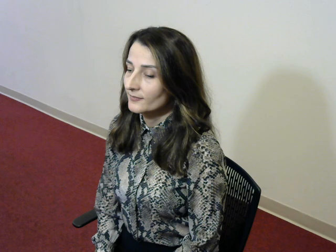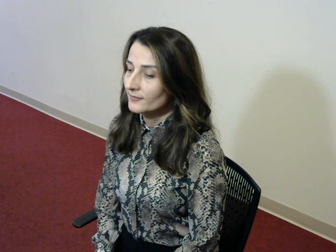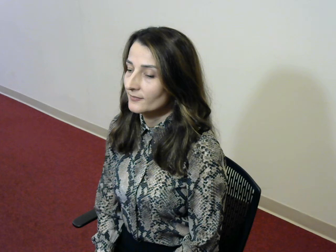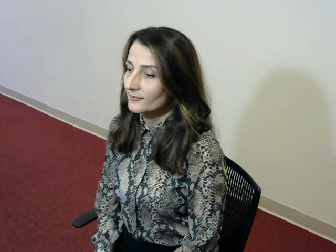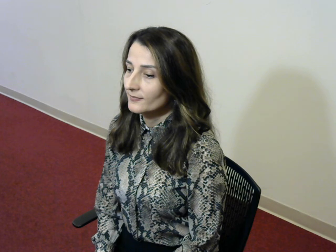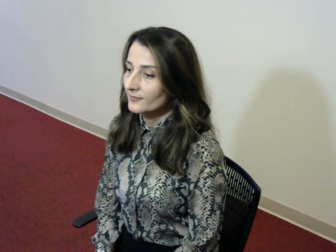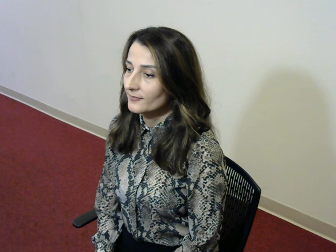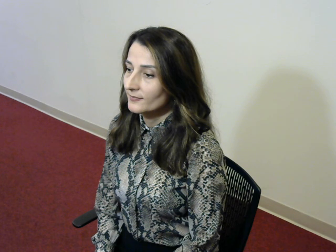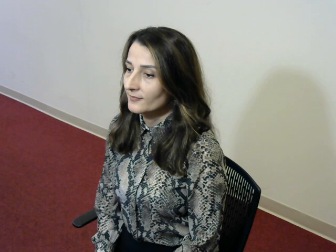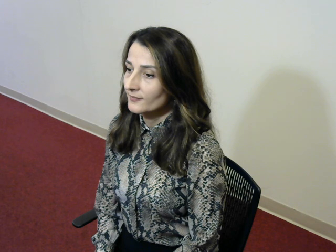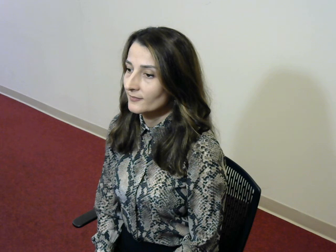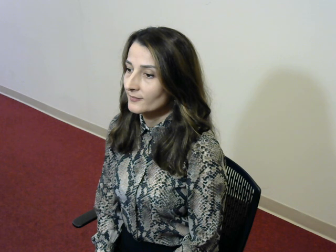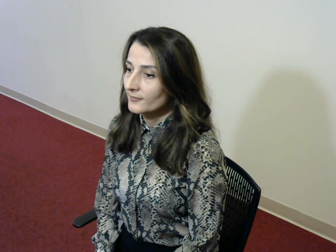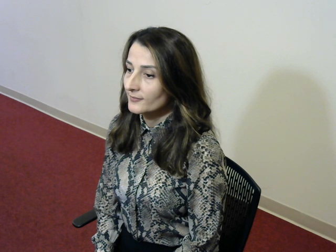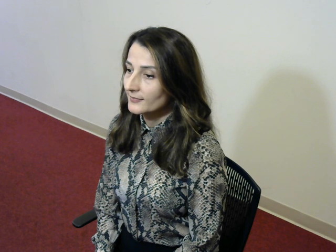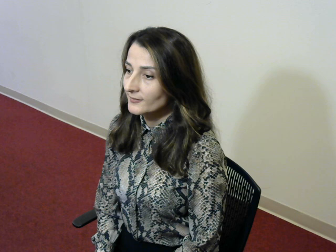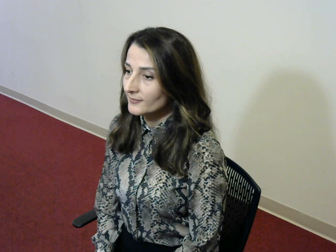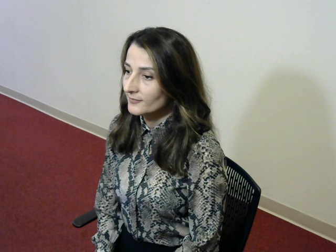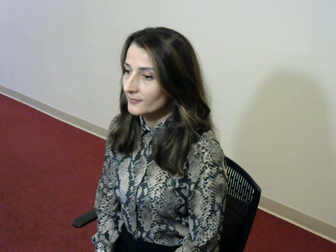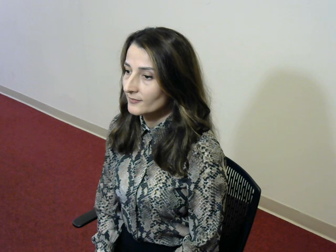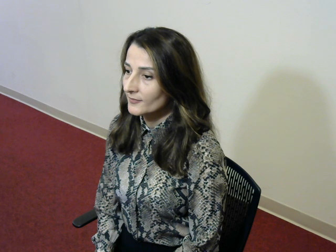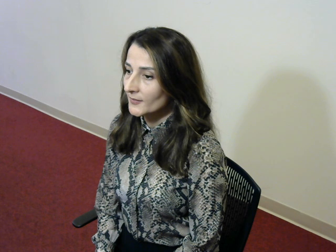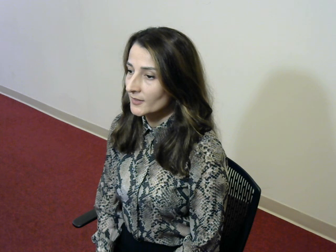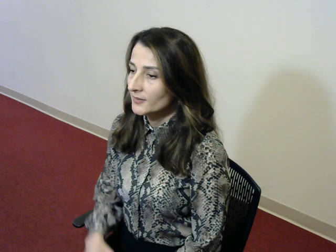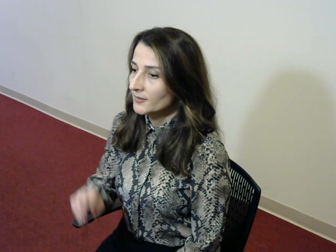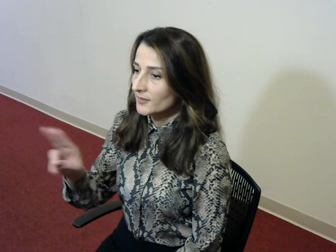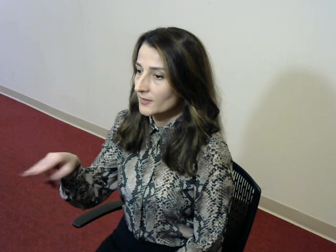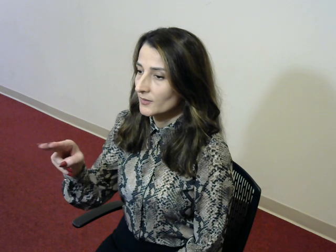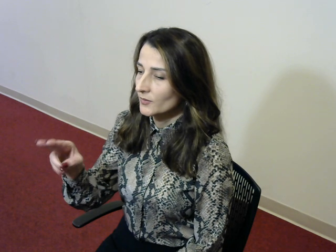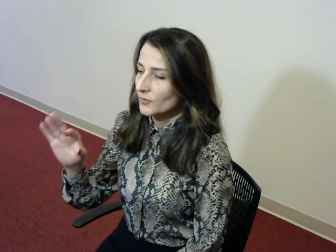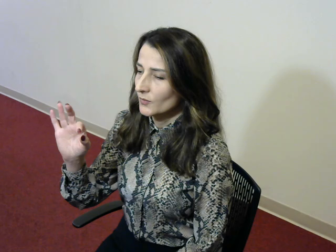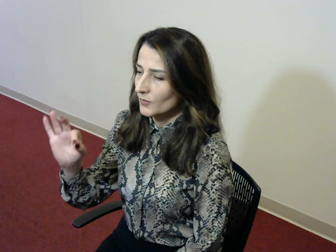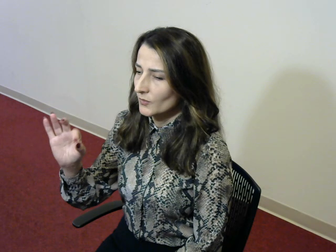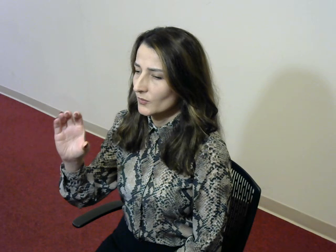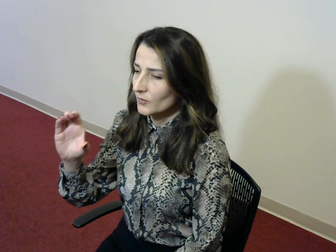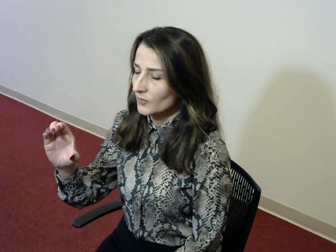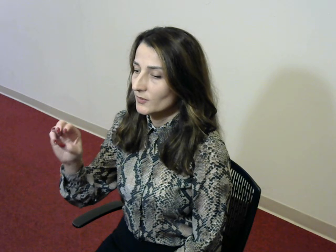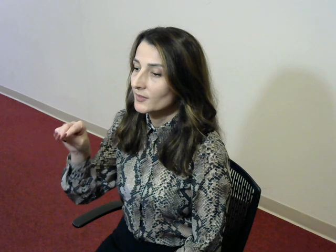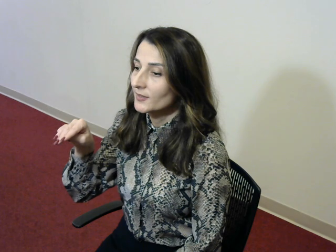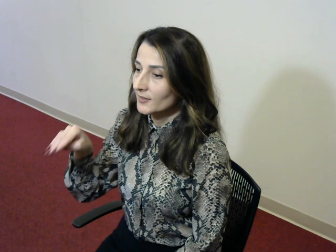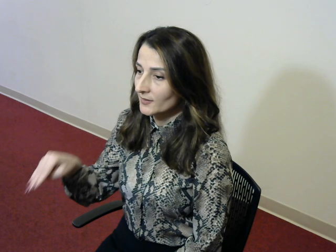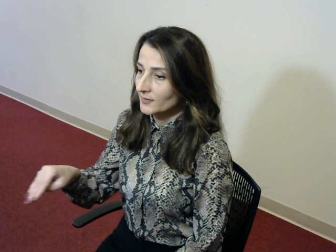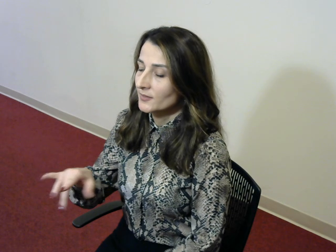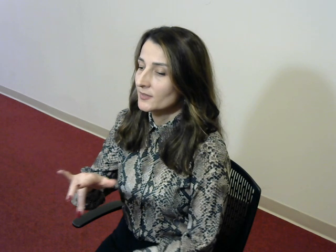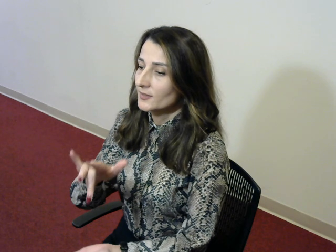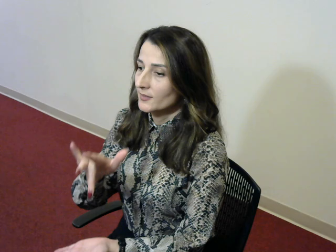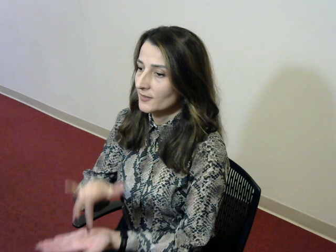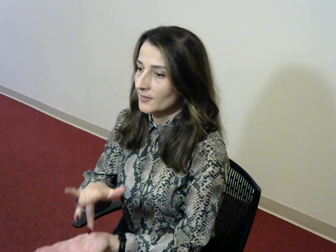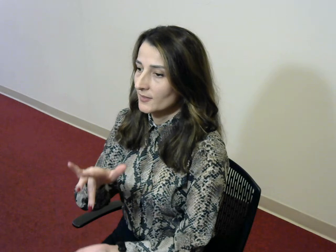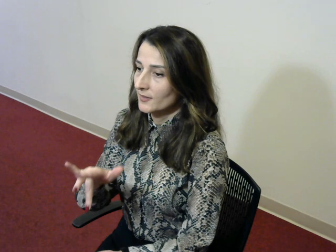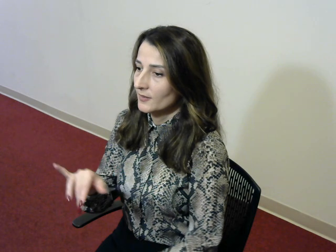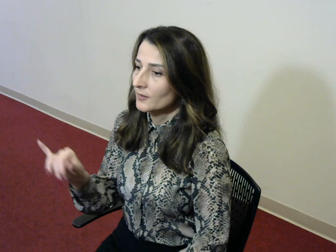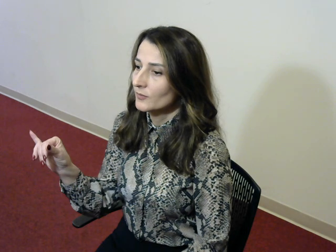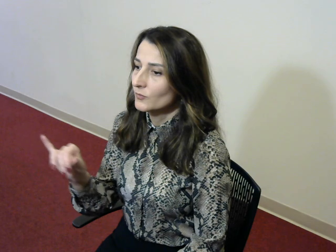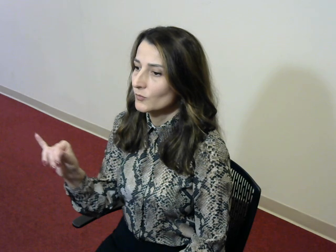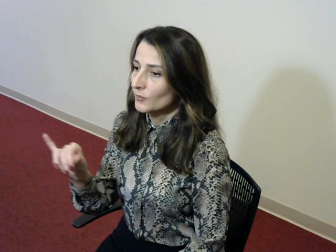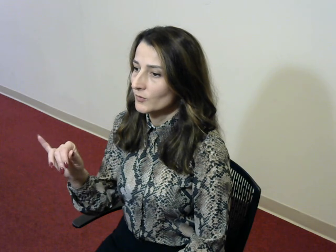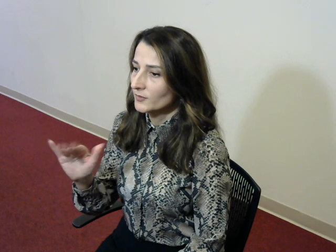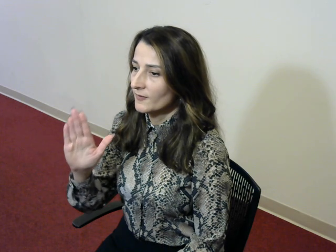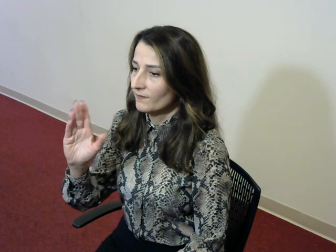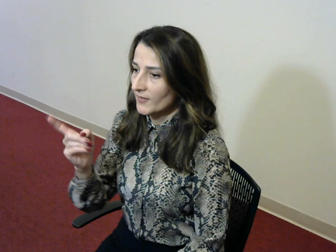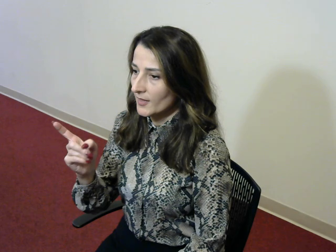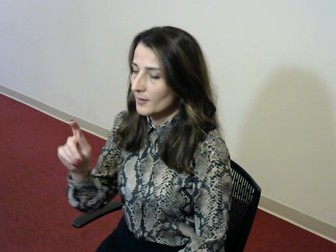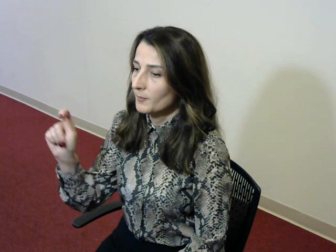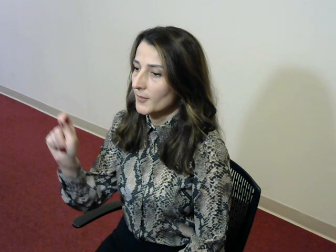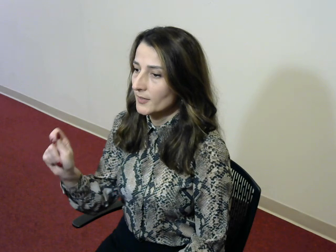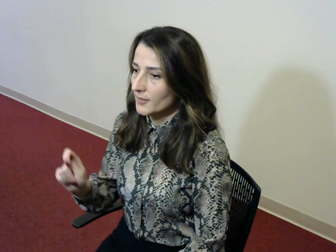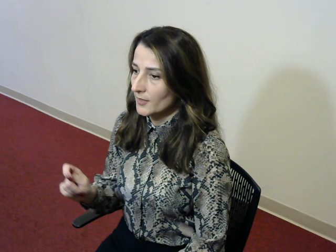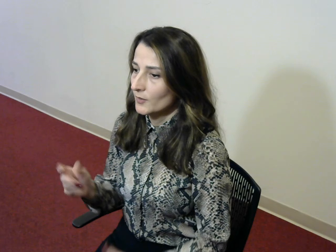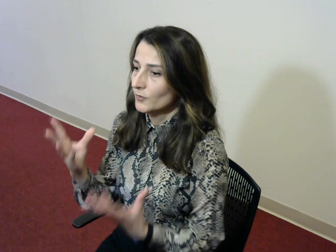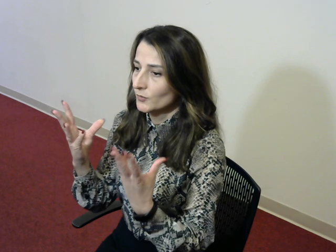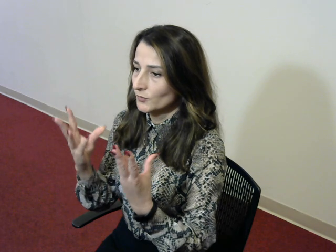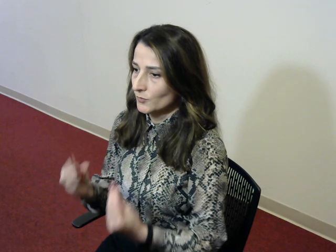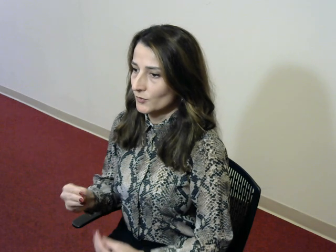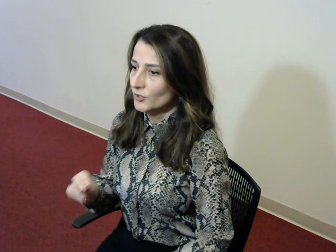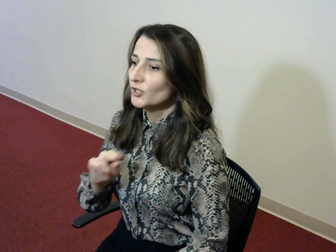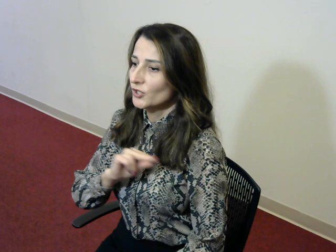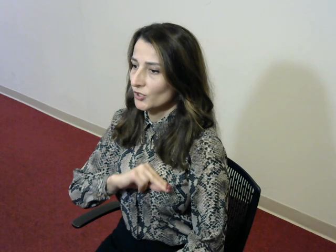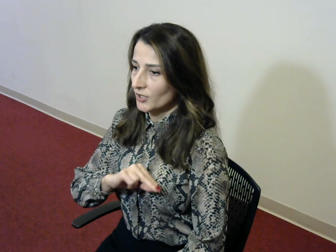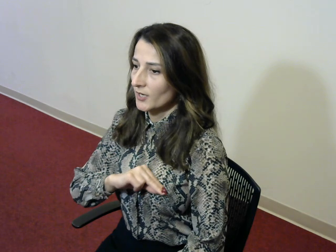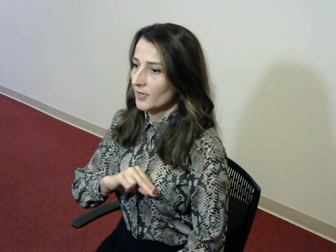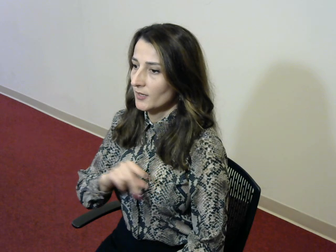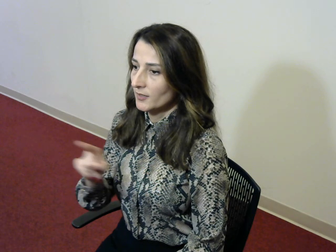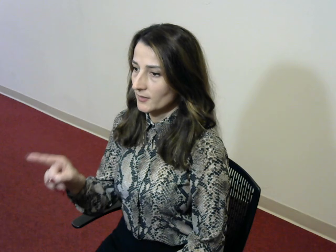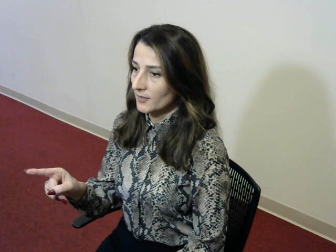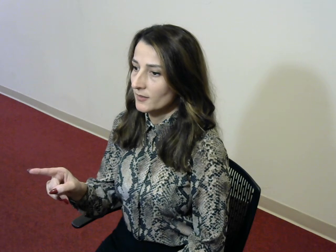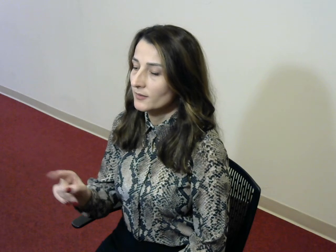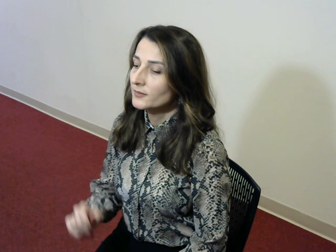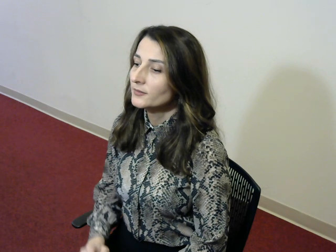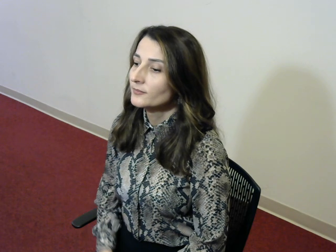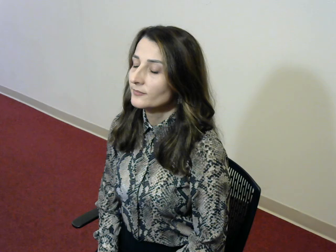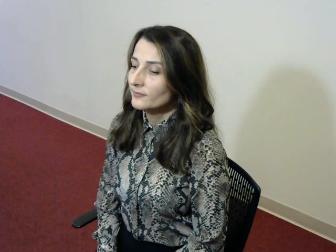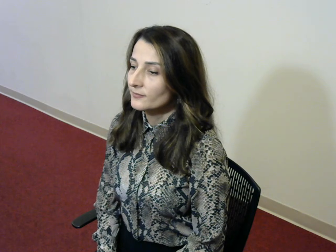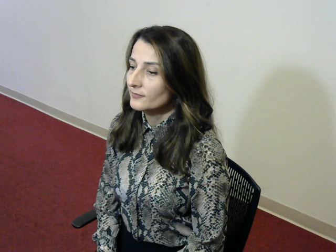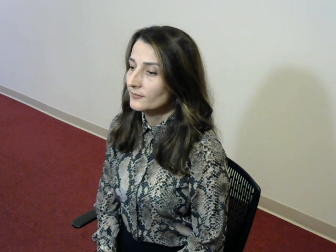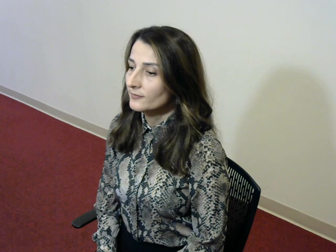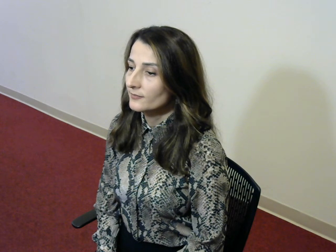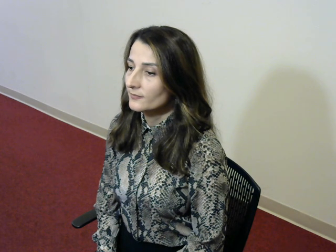DOST mərkəzləri şənbə və bazar günü işləyirmi?